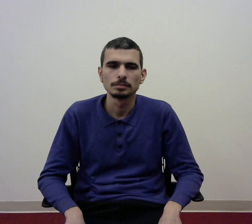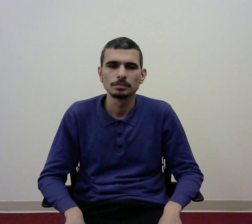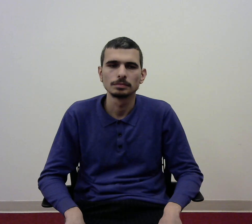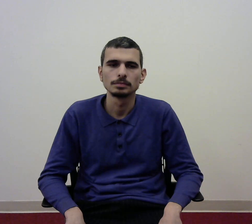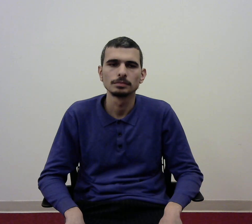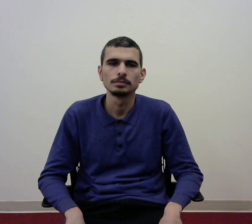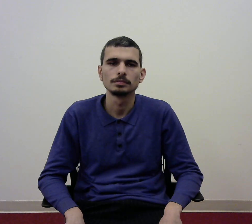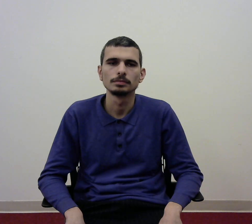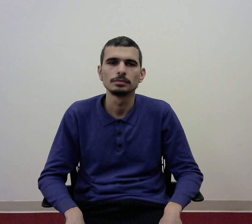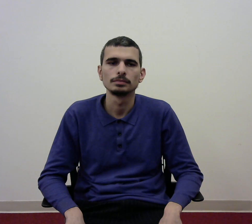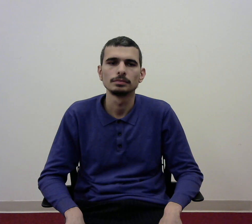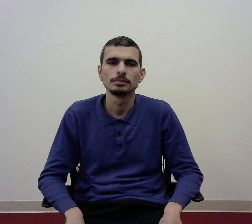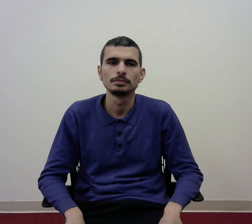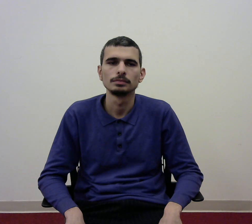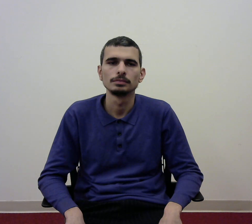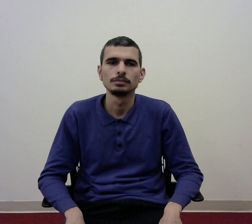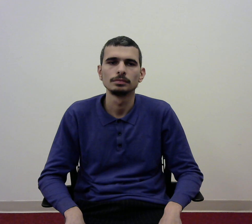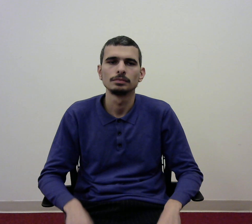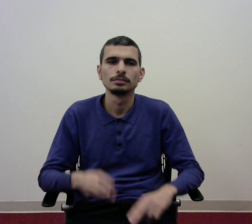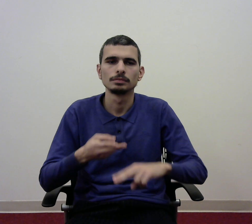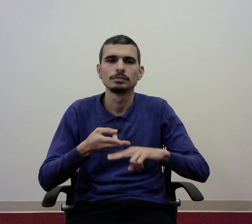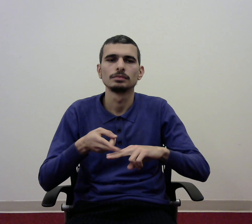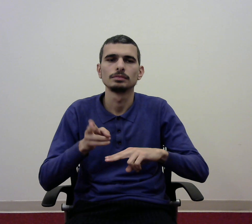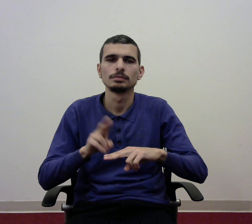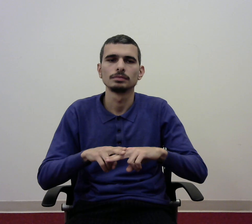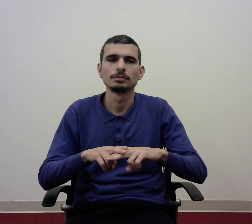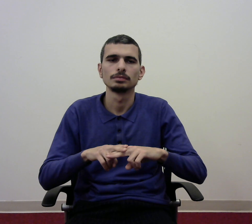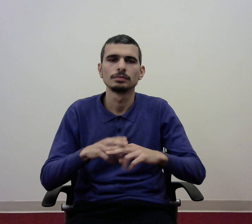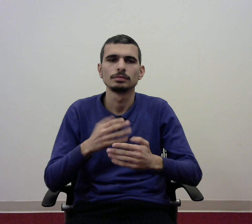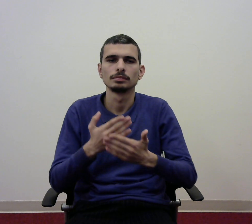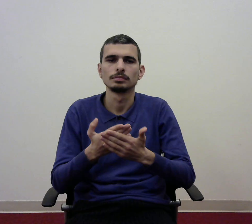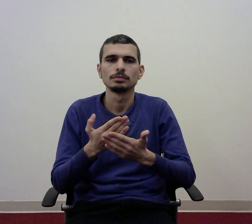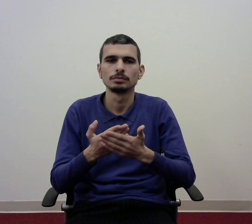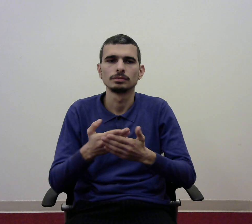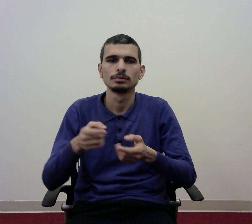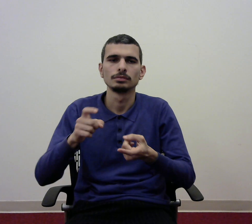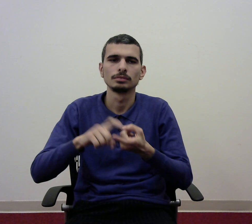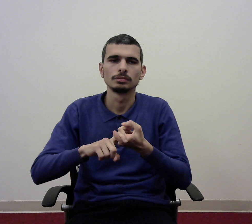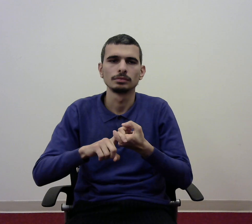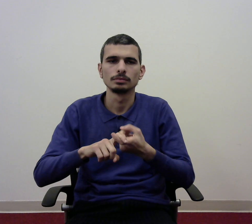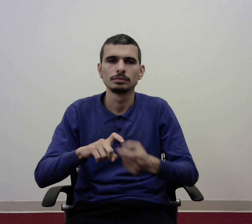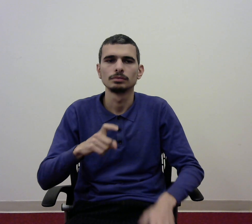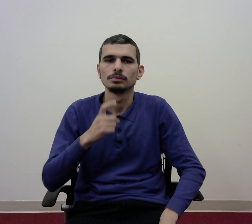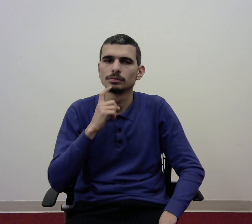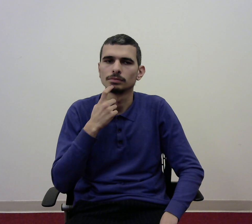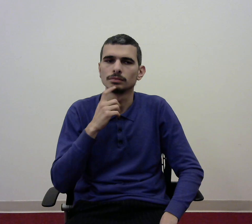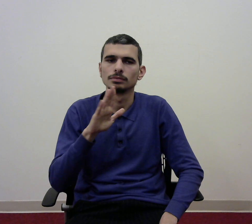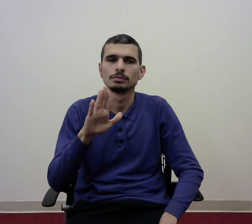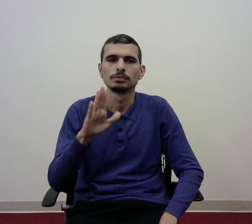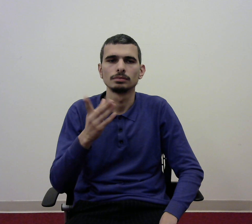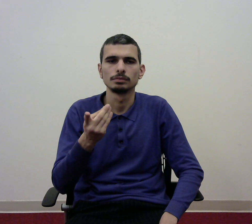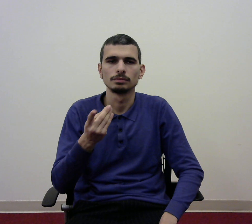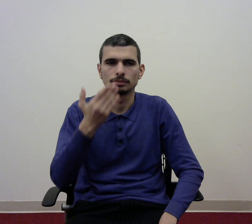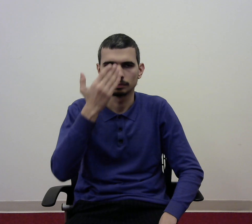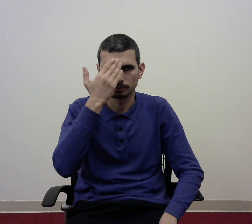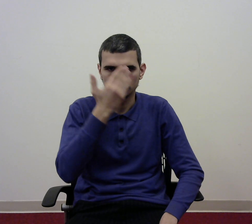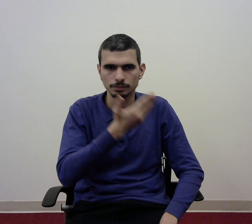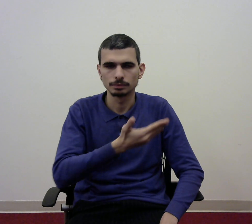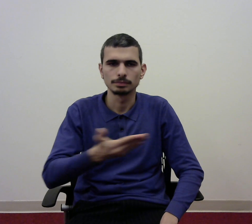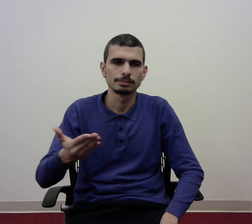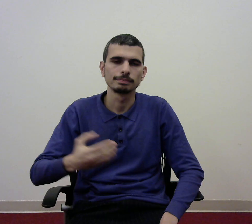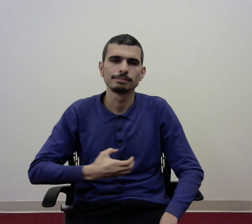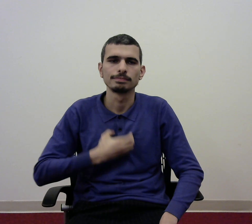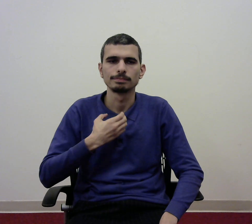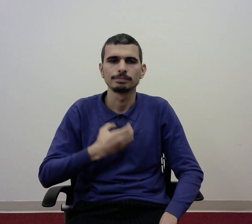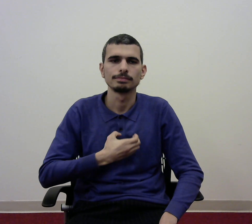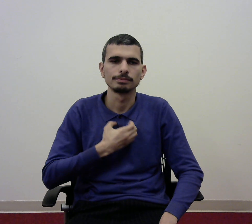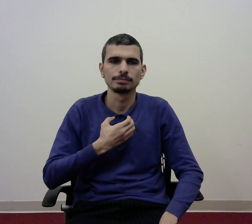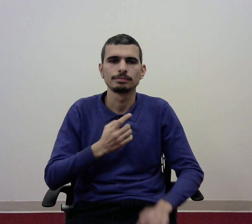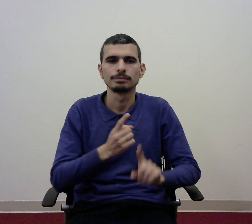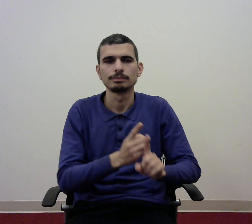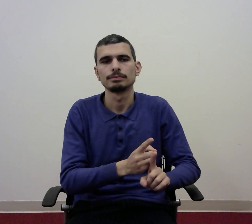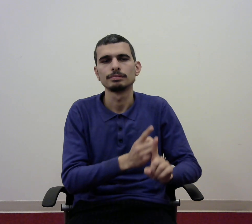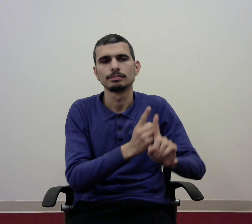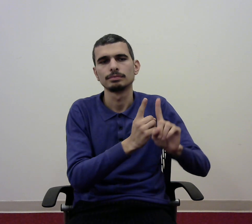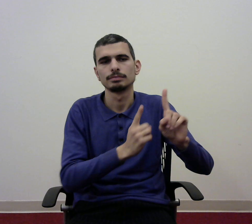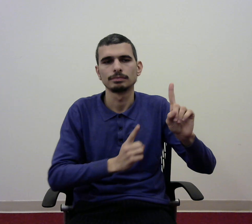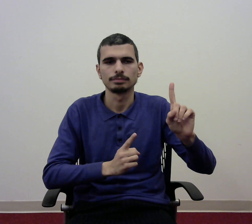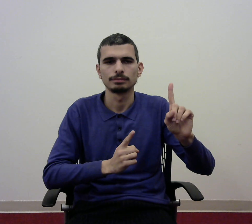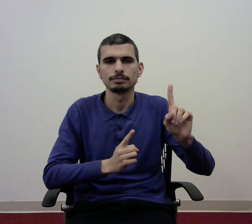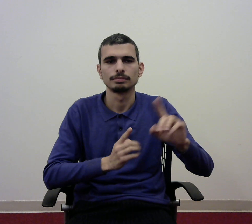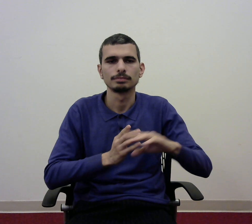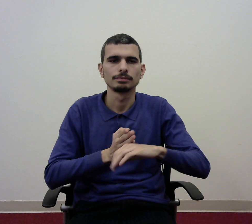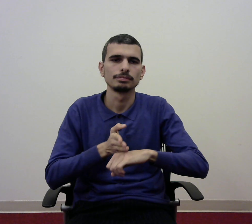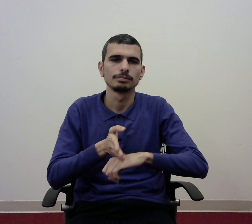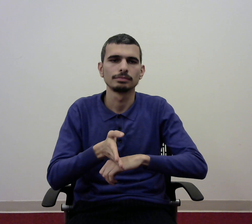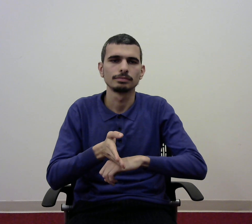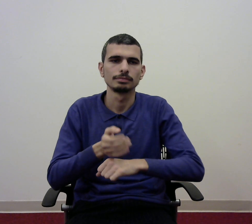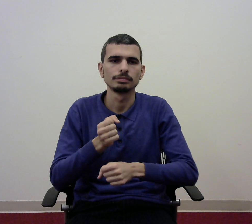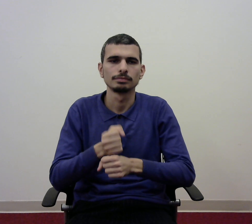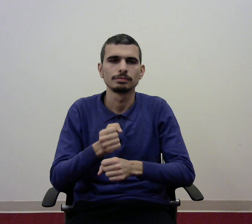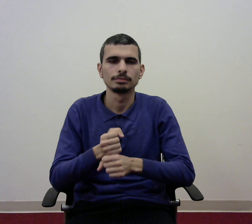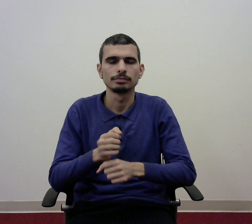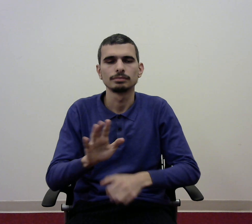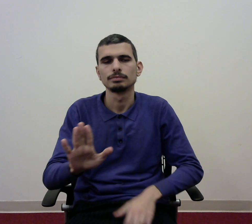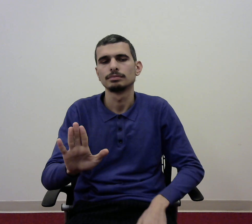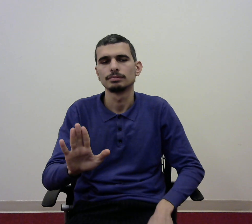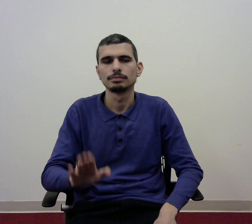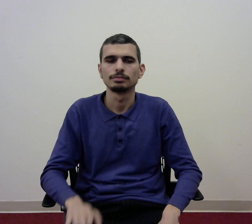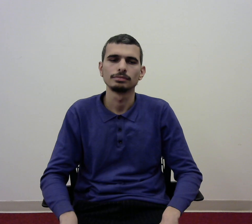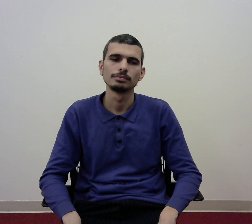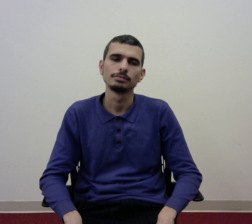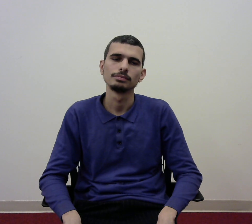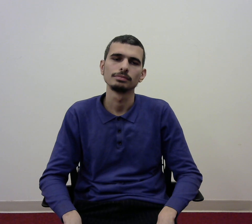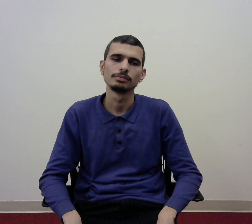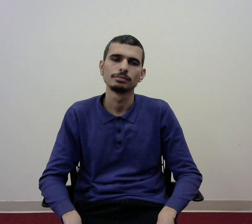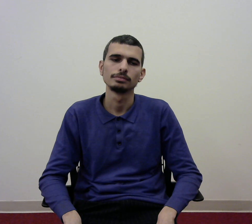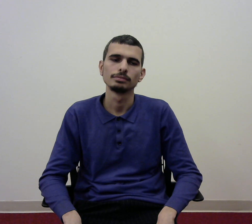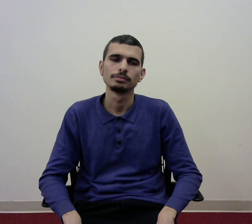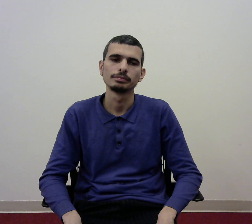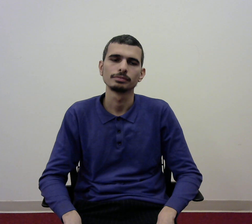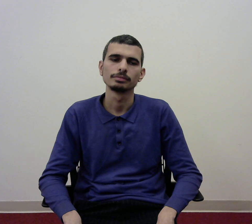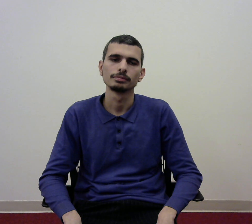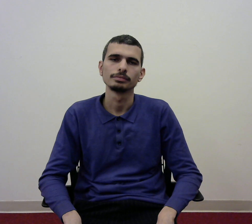Bu məsələ ilə bağlı Əmək və Əhalinin Sosial Müdafiəsi Nazirliyinə müraciət etməlisiniz